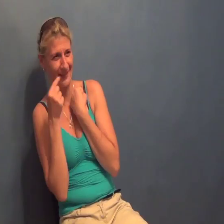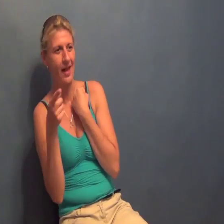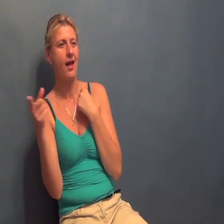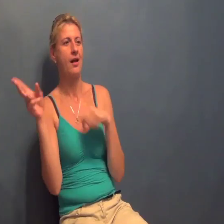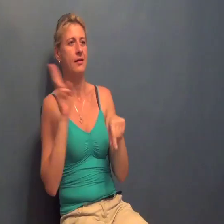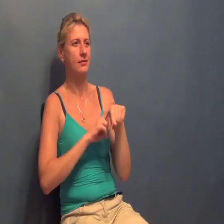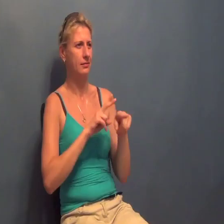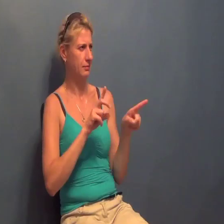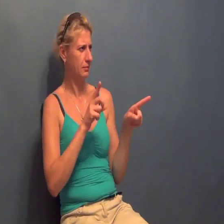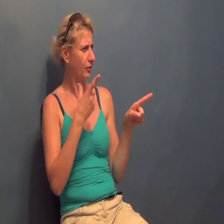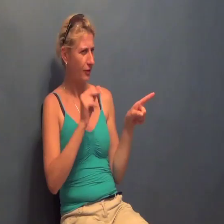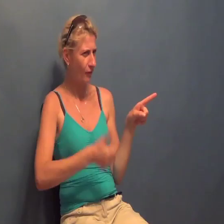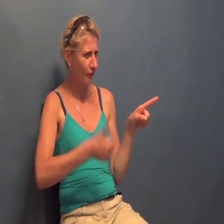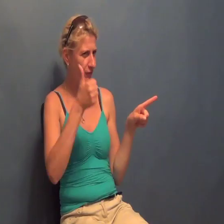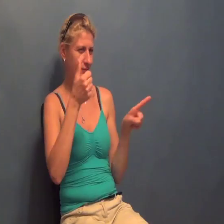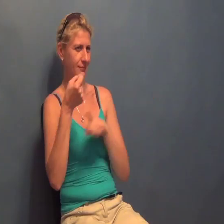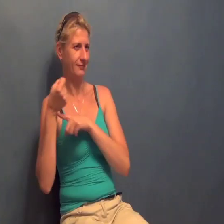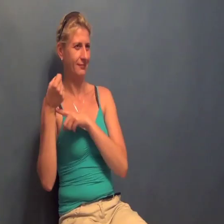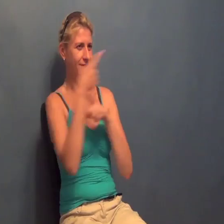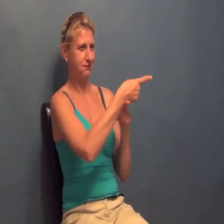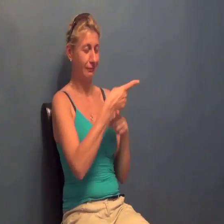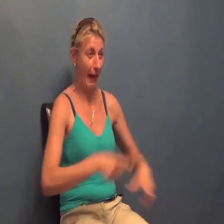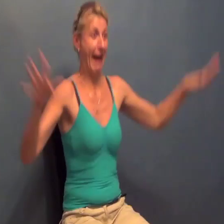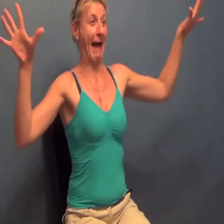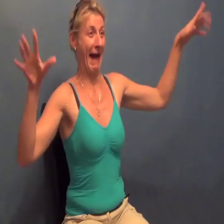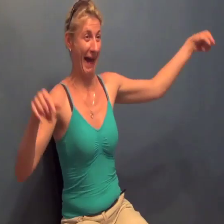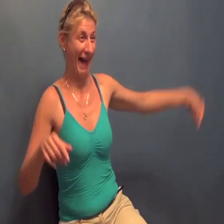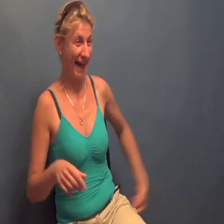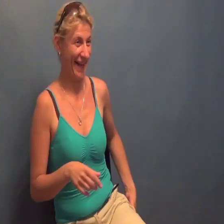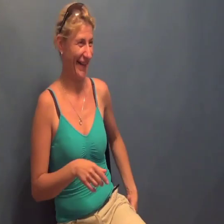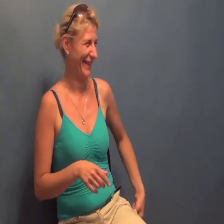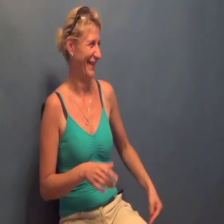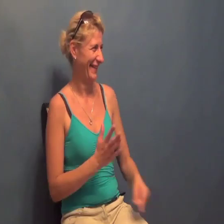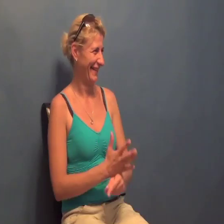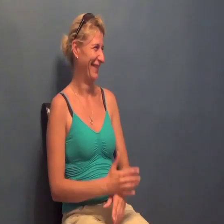A zegar widzi, że nie wstaje, to strzela i trafia w tyłek, a on przestraszony jest, koniec.